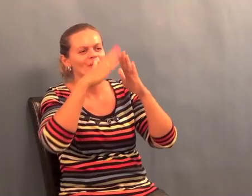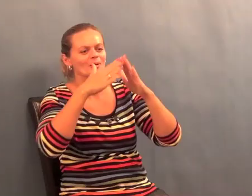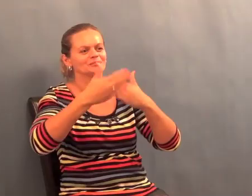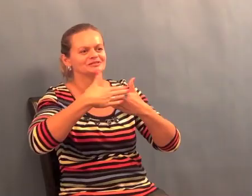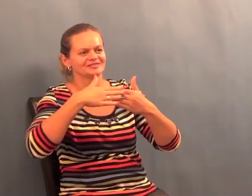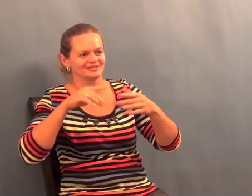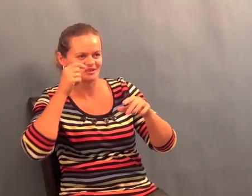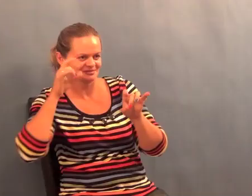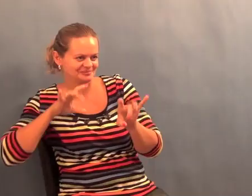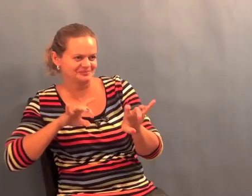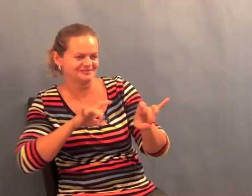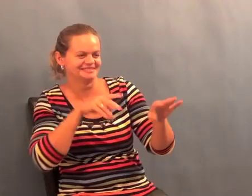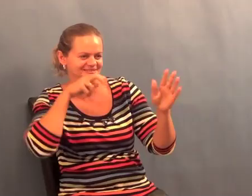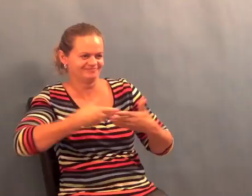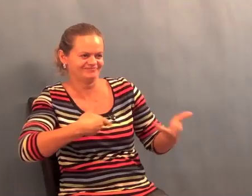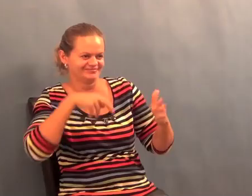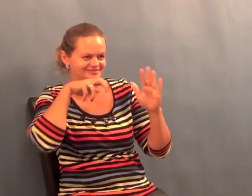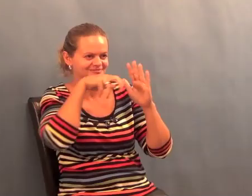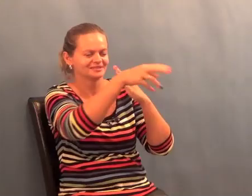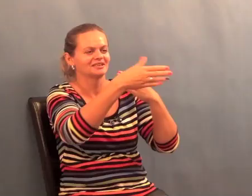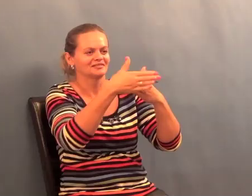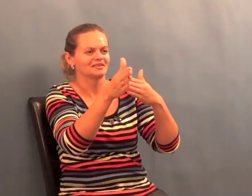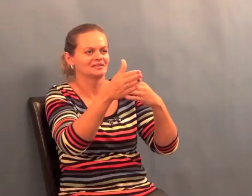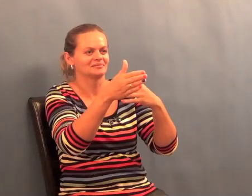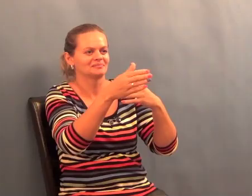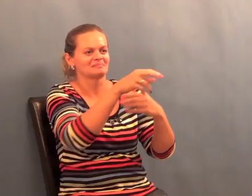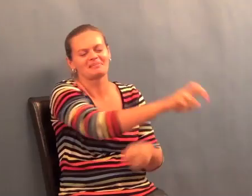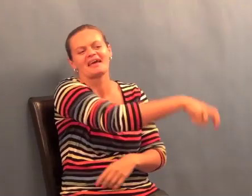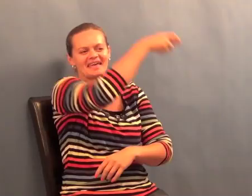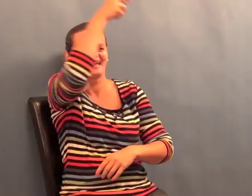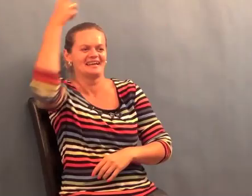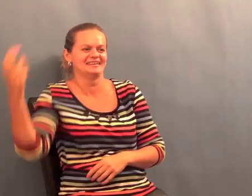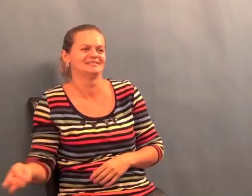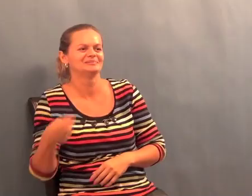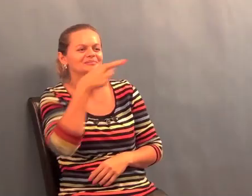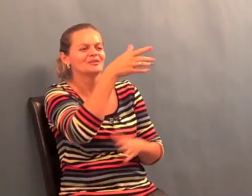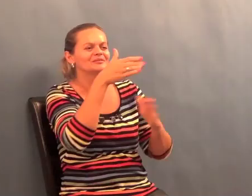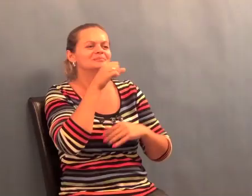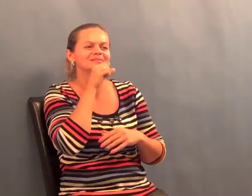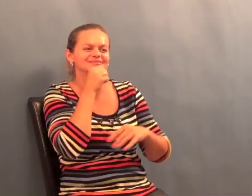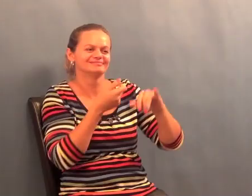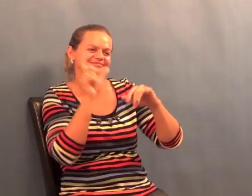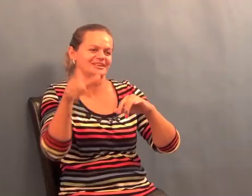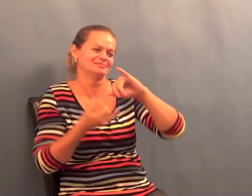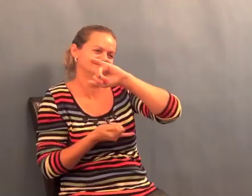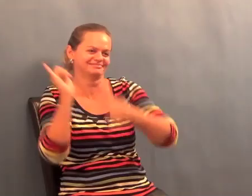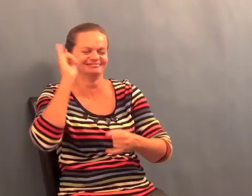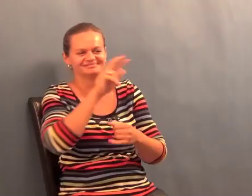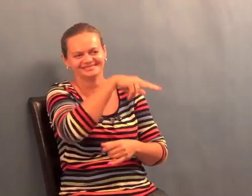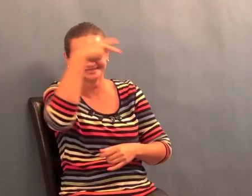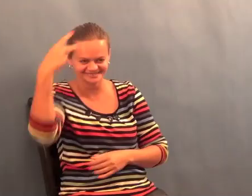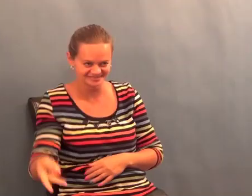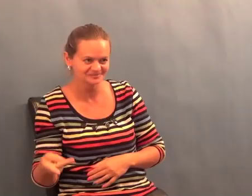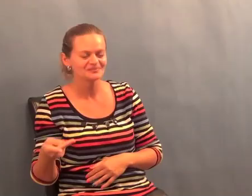Otworzył drzwi, biegł dalej, już był blisko, ale został wykopany przez babcię.